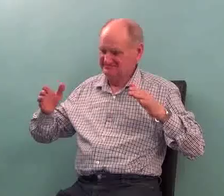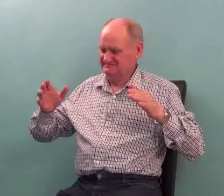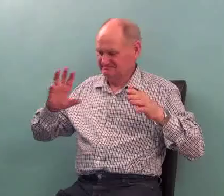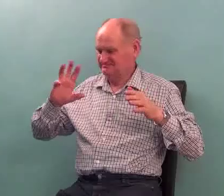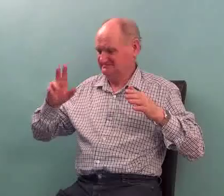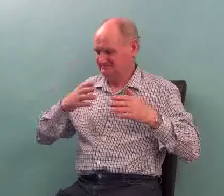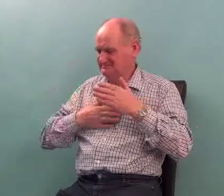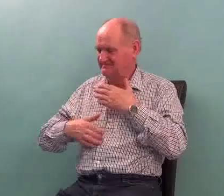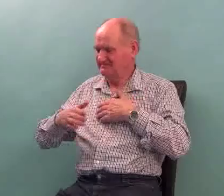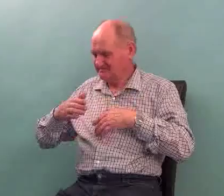Było ładnie i przyjemnie.